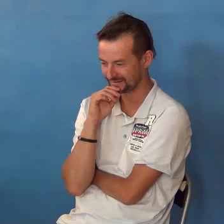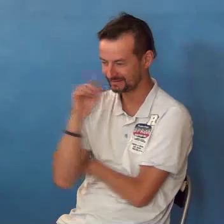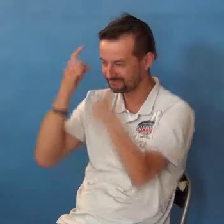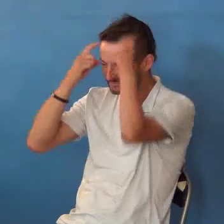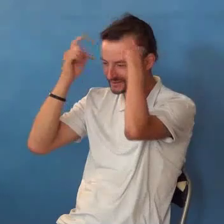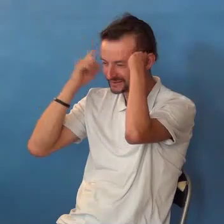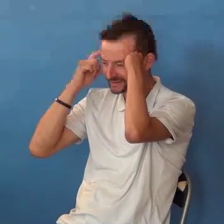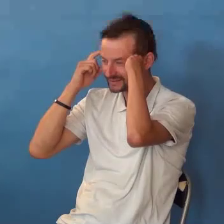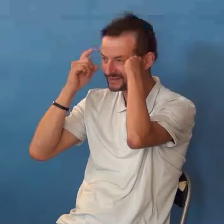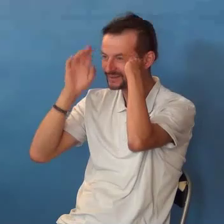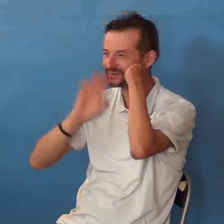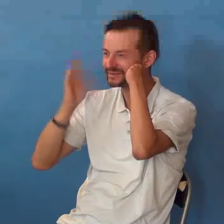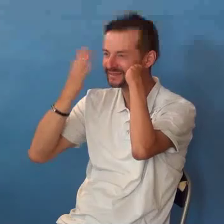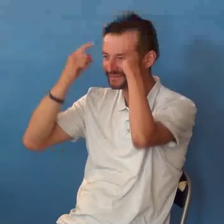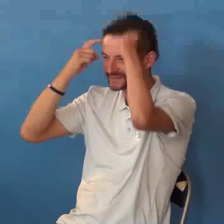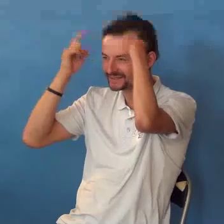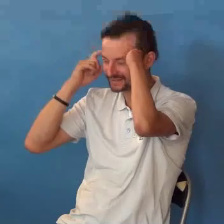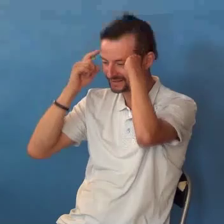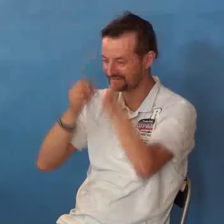Myszka Miki, z USA, wiesz, taka czarna.